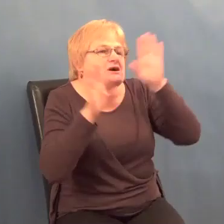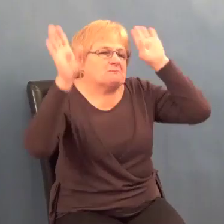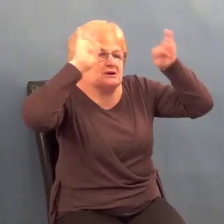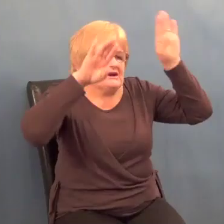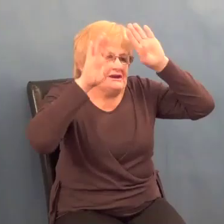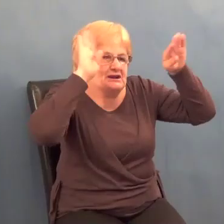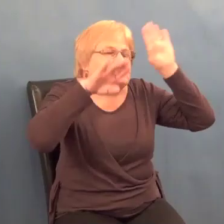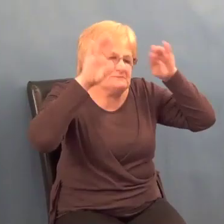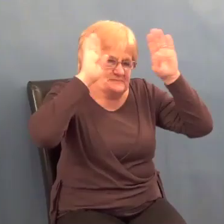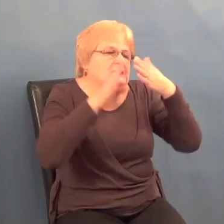Miś, tak.